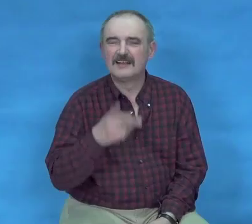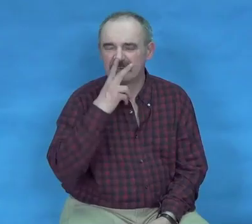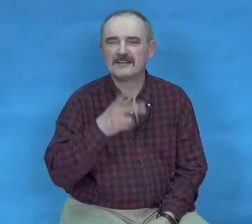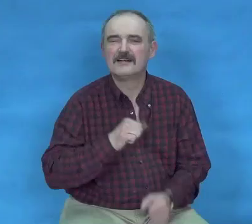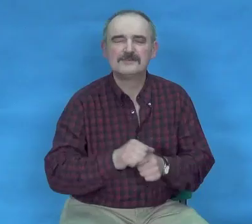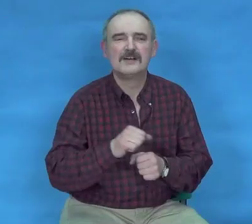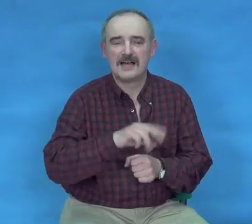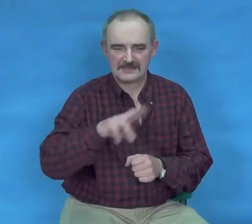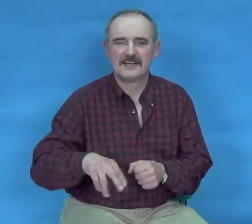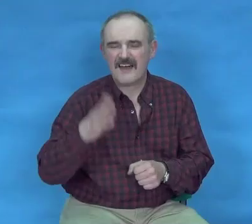Widać często przekreślenia.